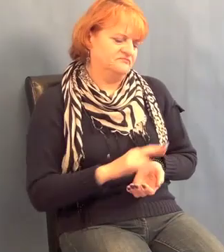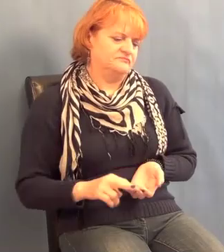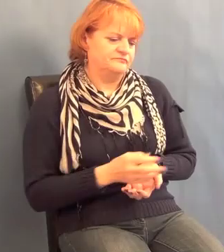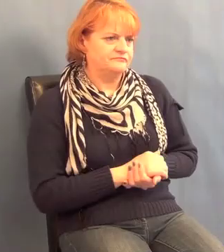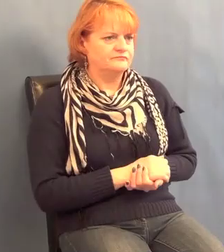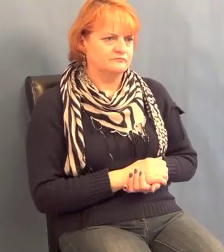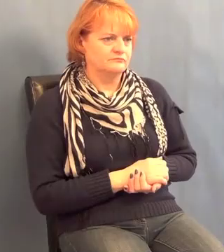Pasek.